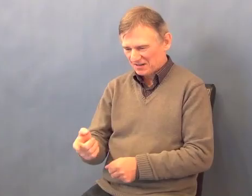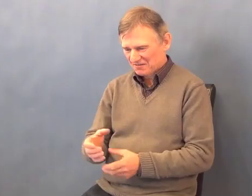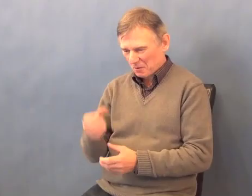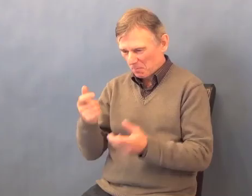Kawa.